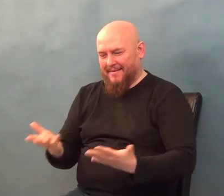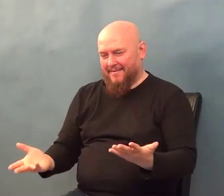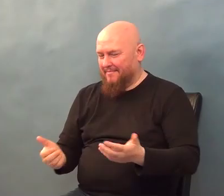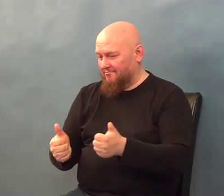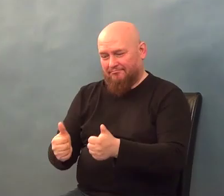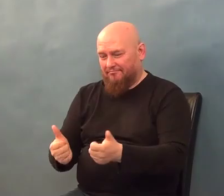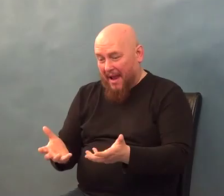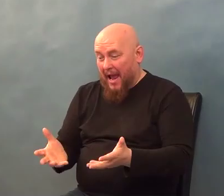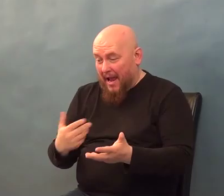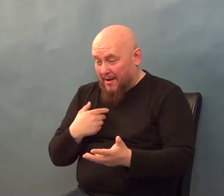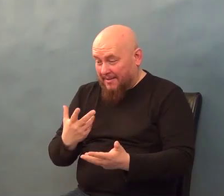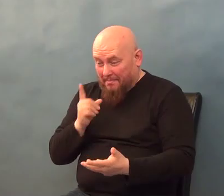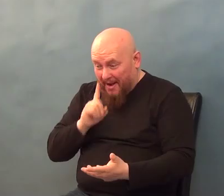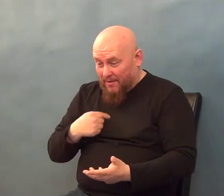Jest bałagan.